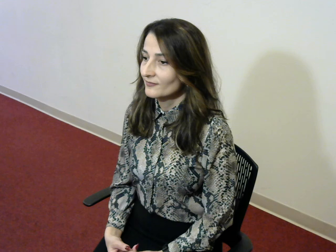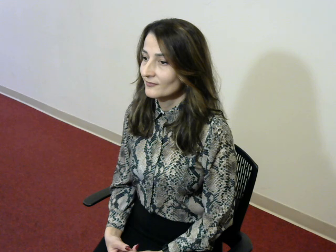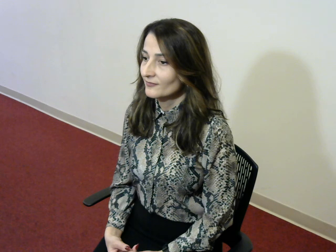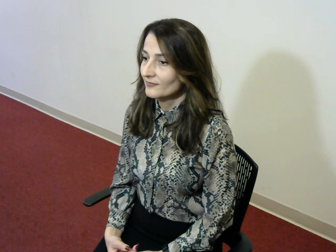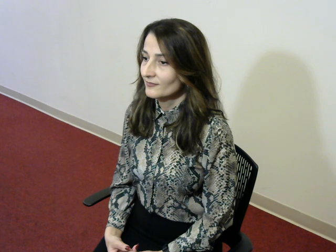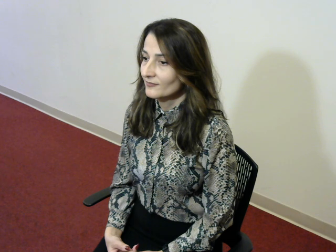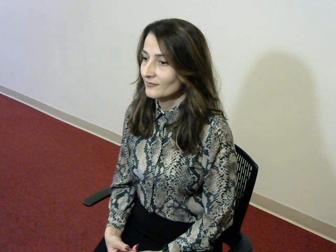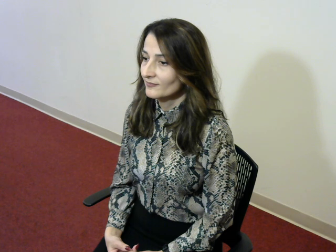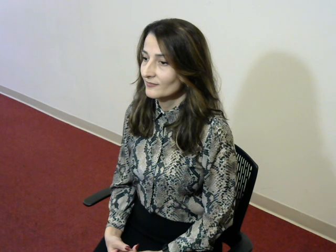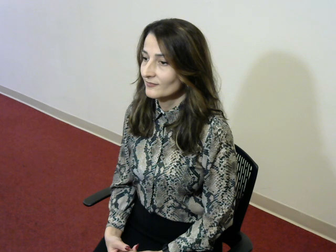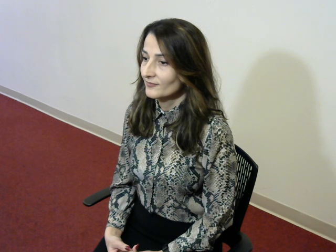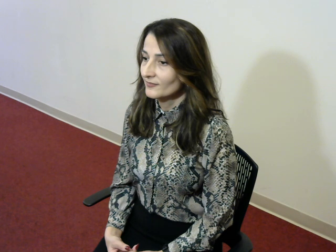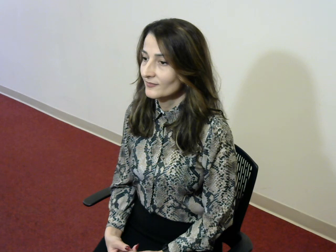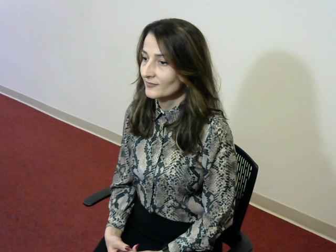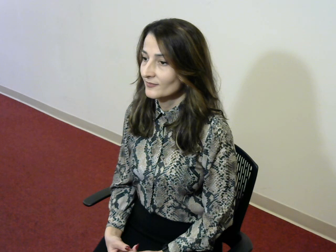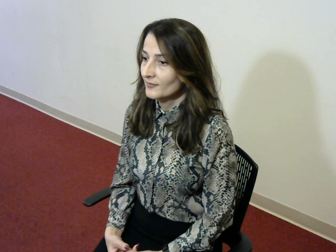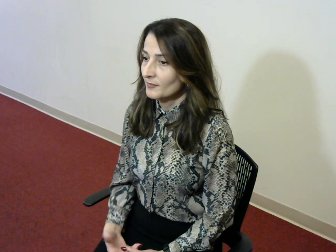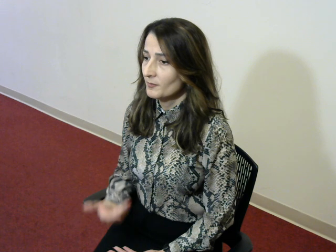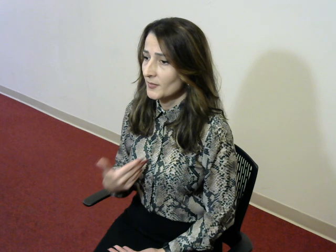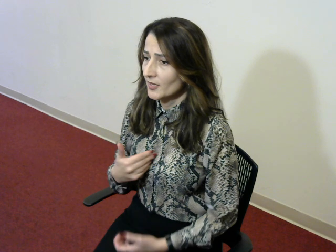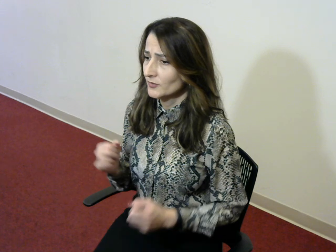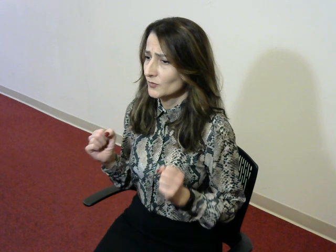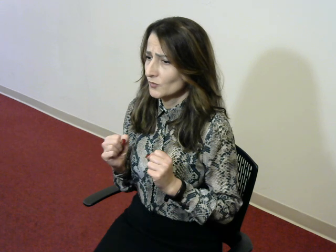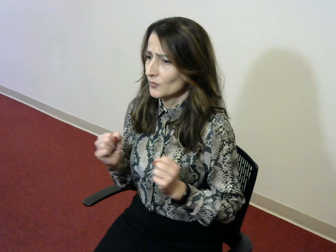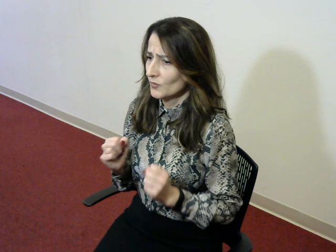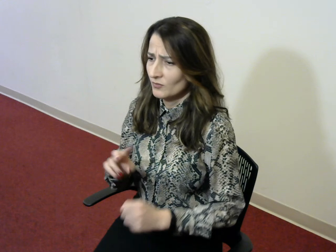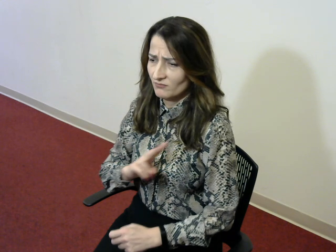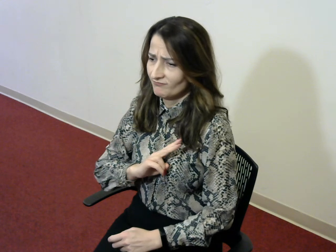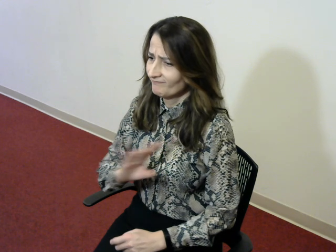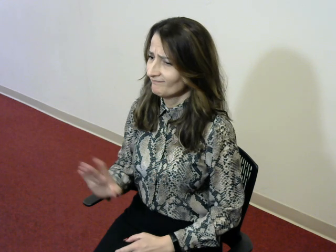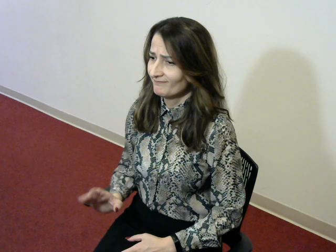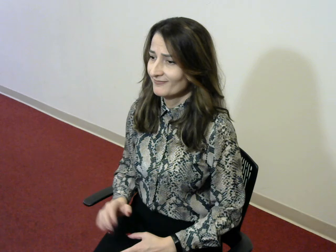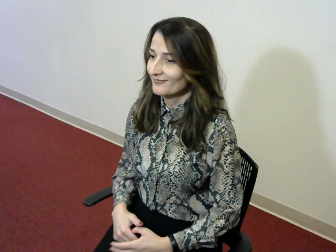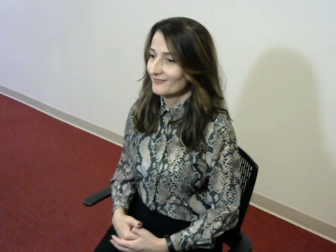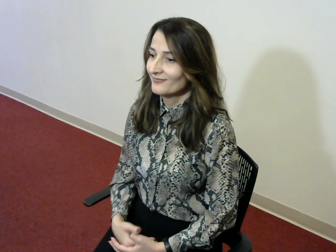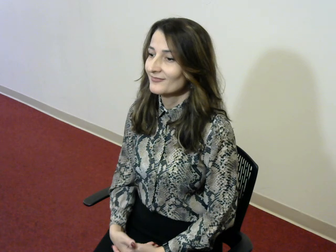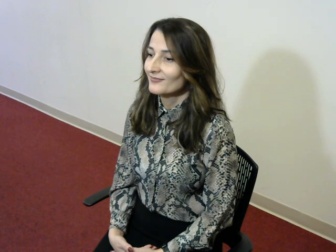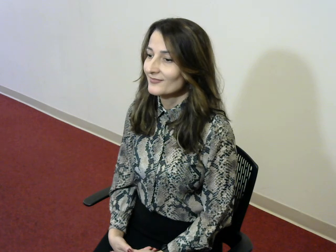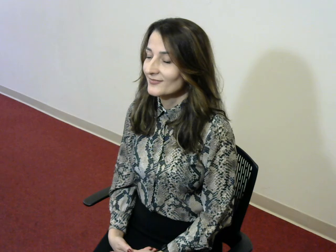Mən qışı sevmirəm